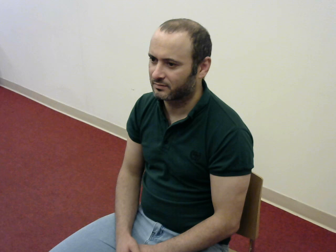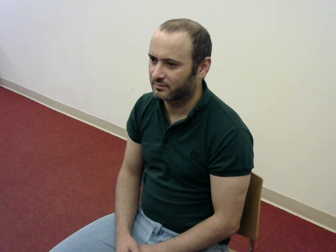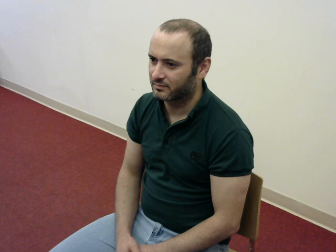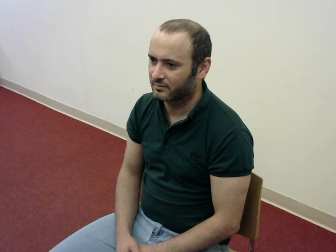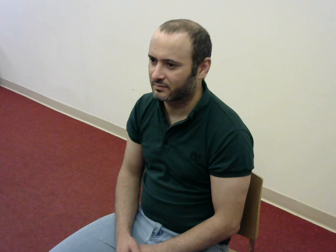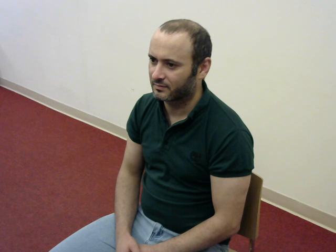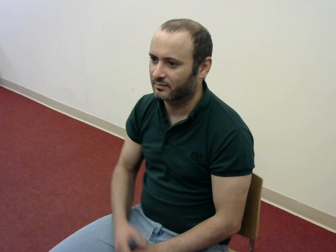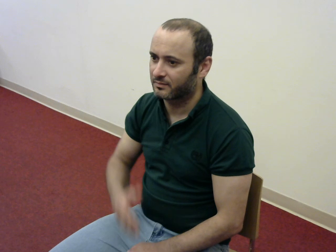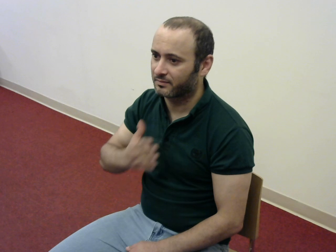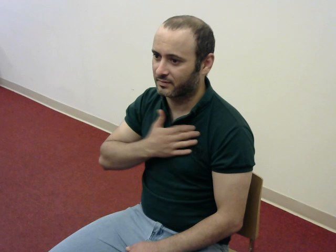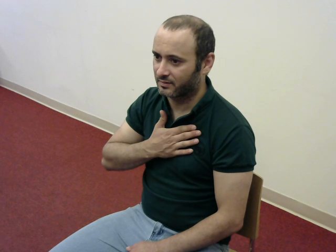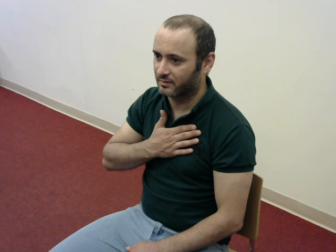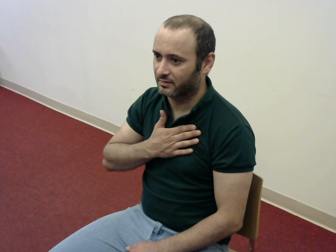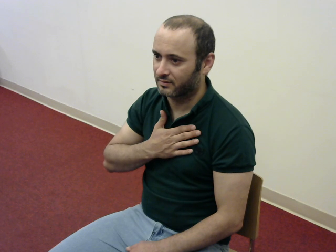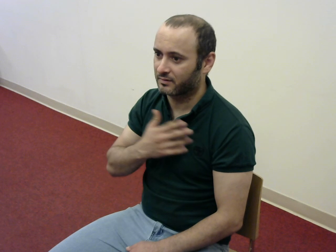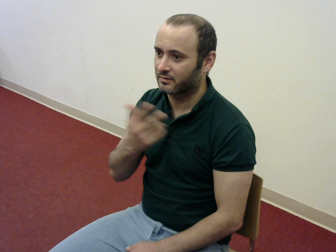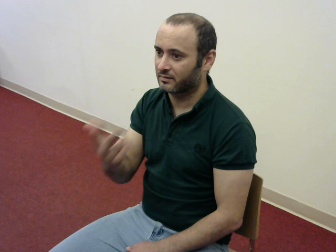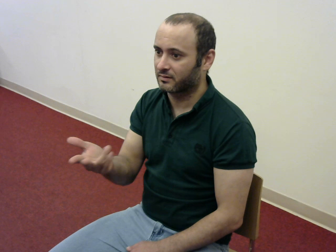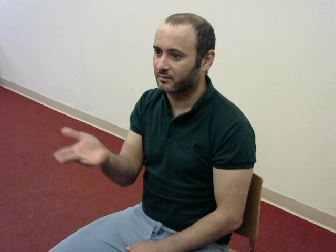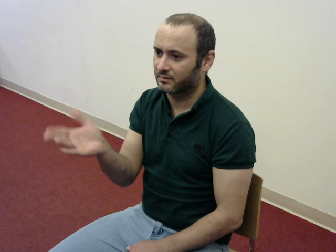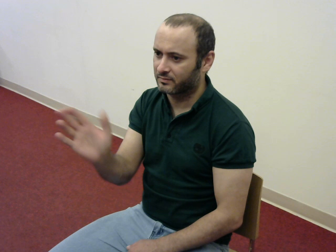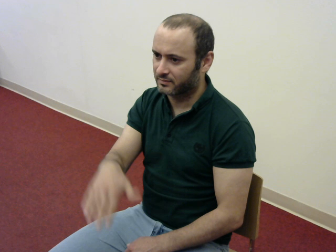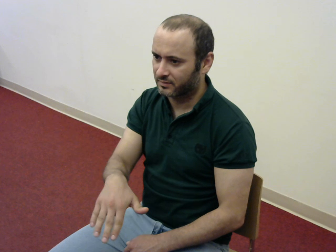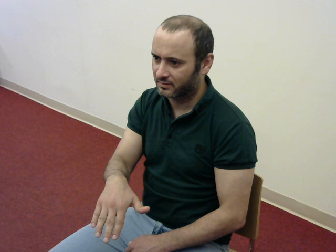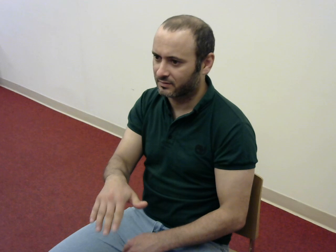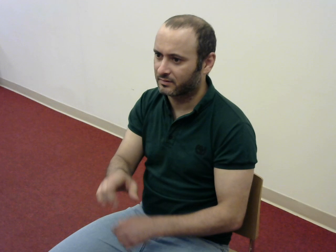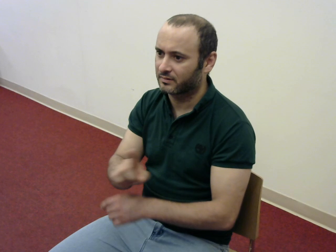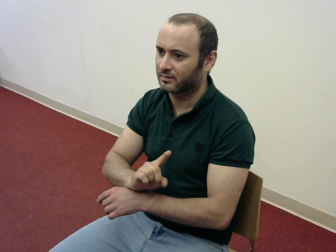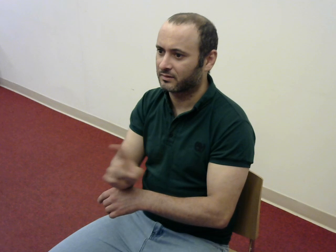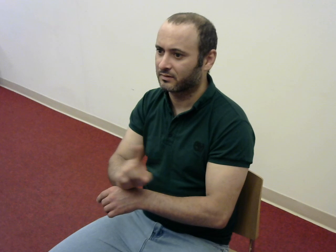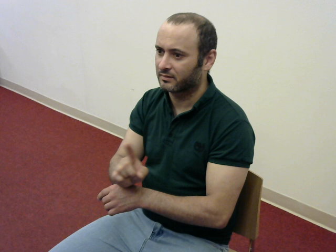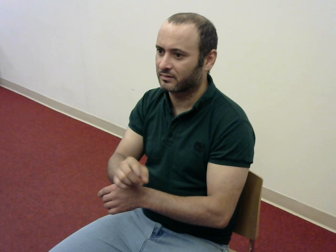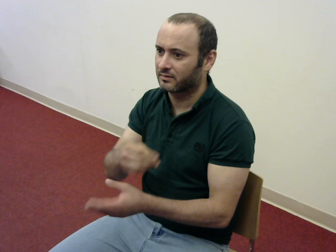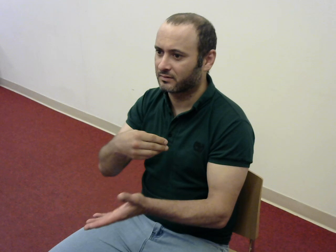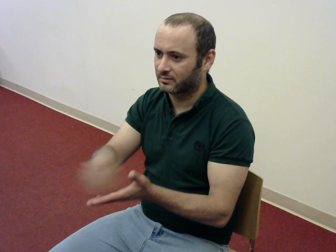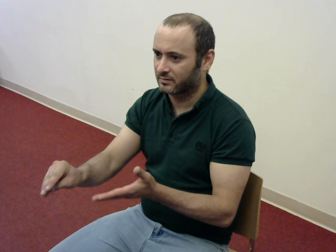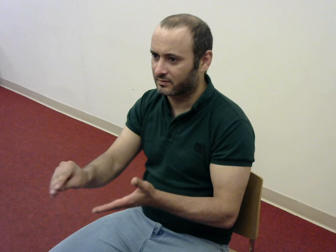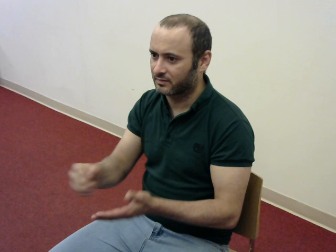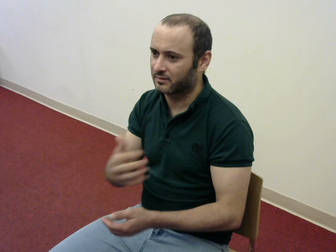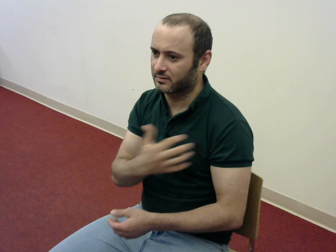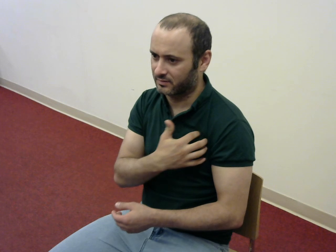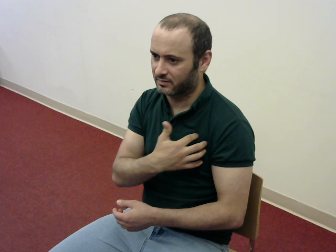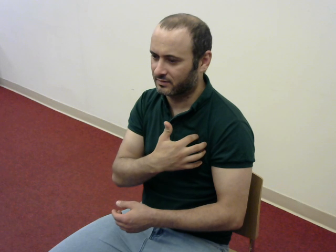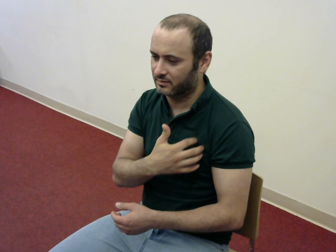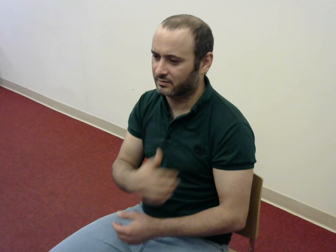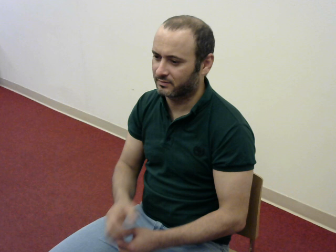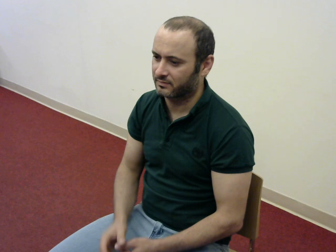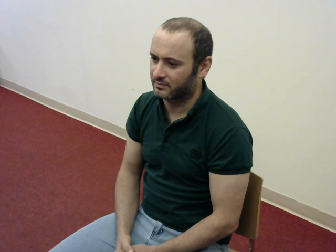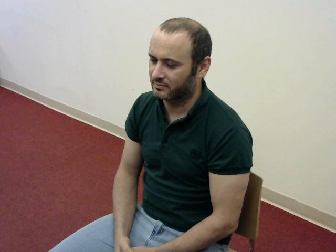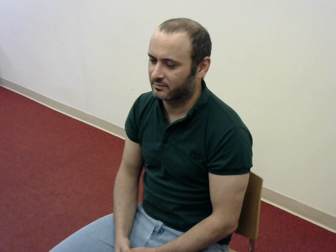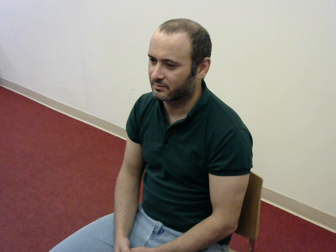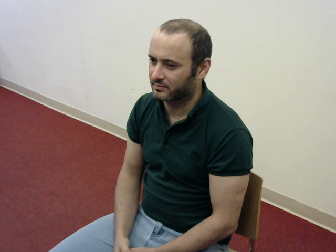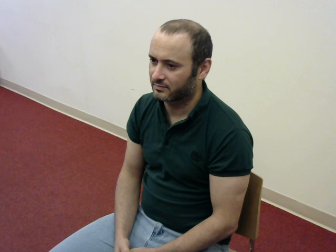Mən 3 ədəd qələm almaq istərdim